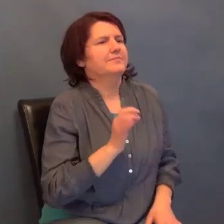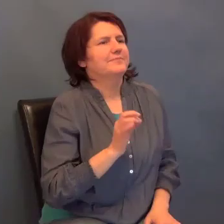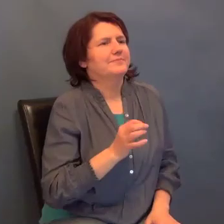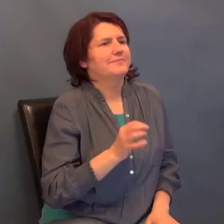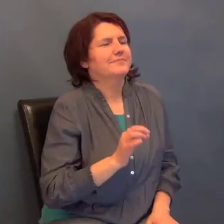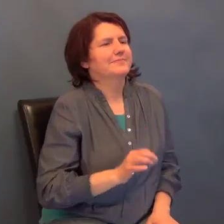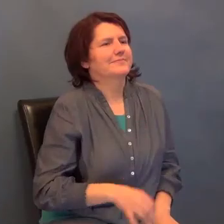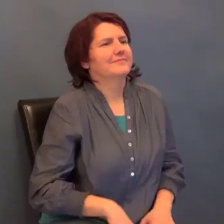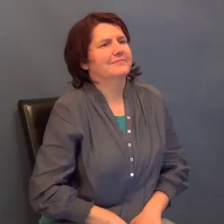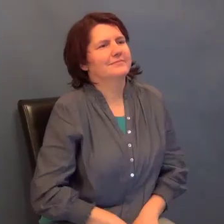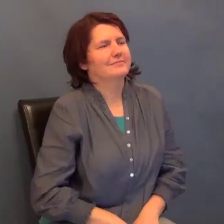Dobrze, dobrze.